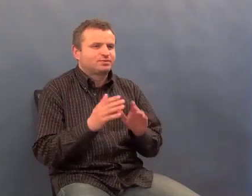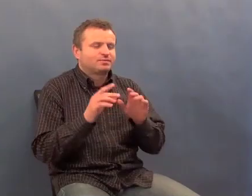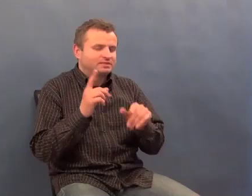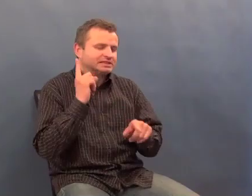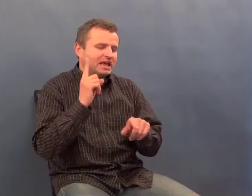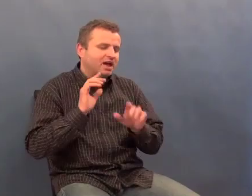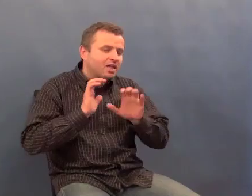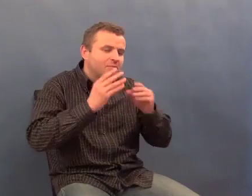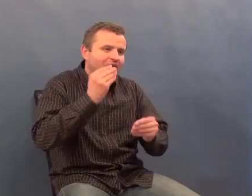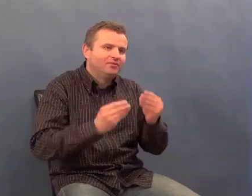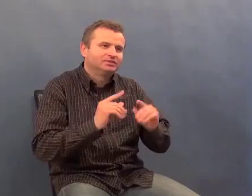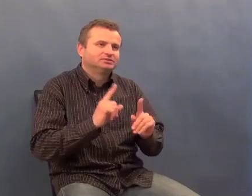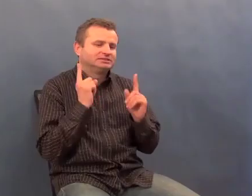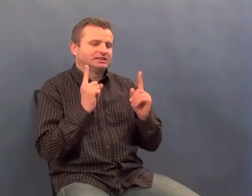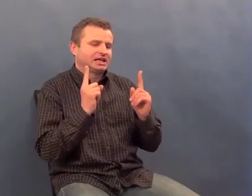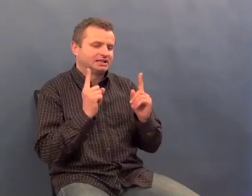Jest zakaz, nie bawić się, pchać nie wolno.